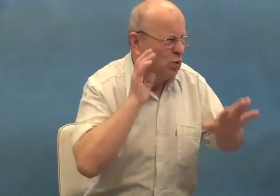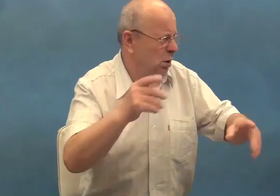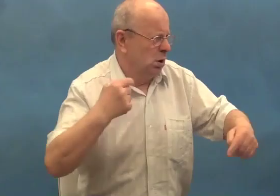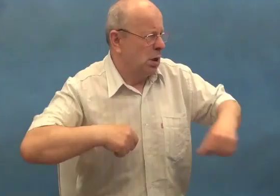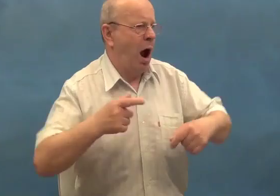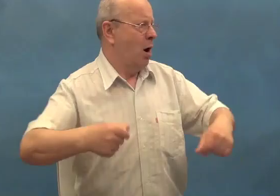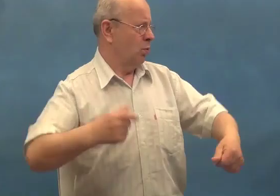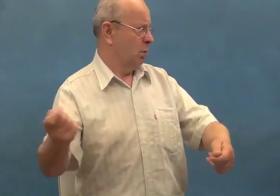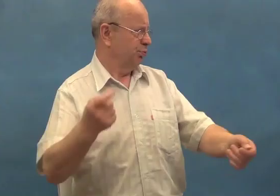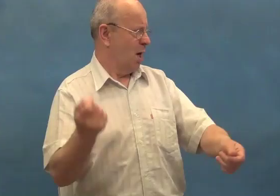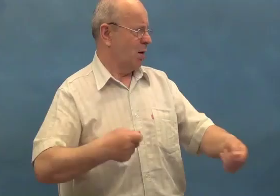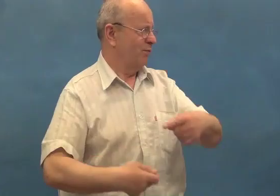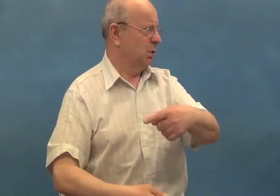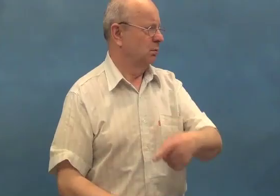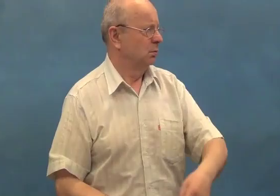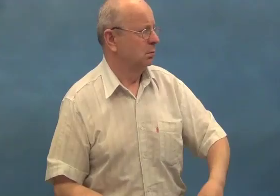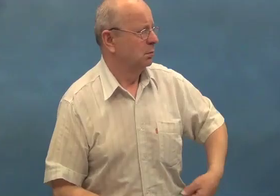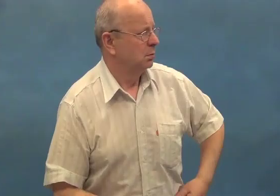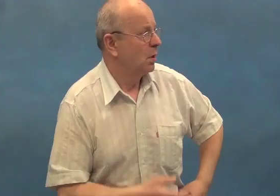Dużo głuchych jest zdenerwowanych. Dziwnie, że jest kierowniczką.